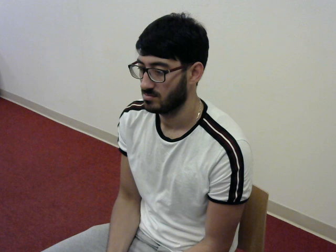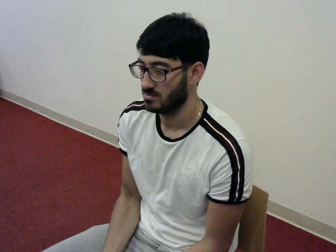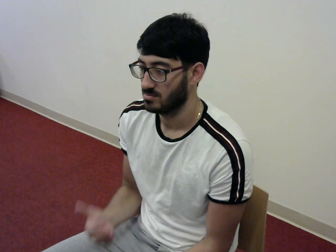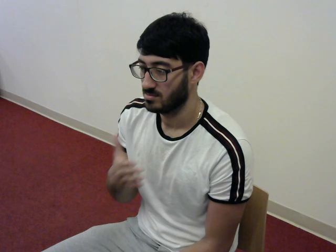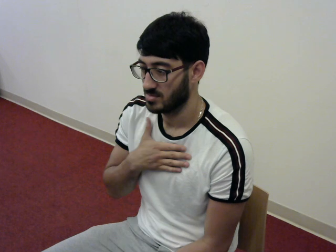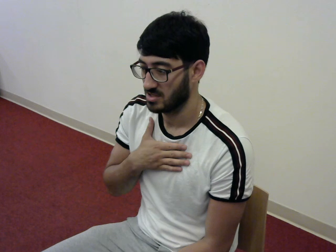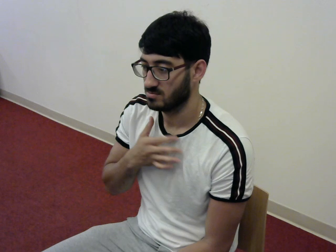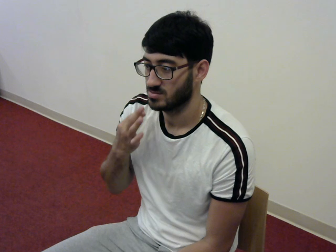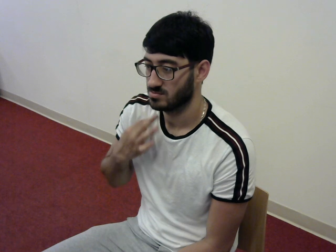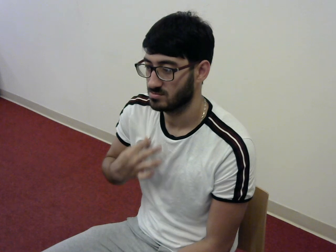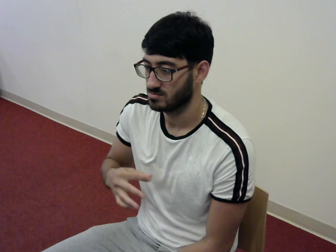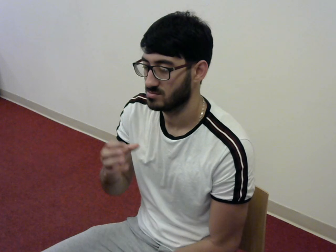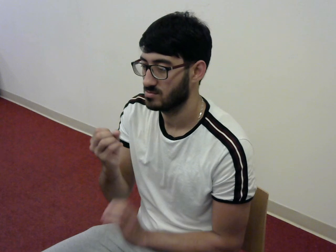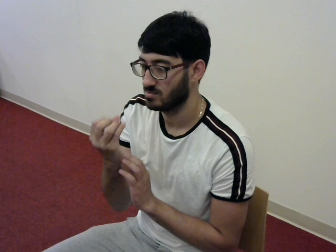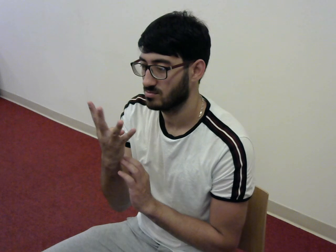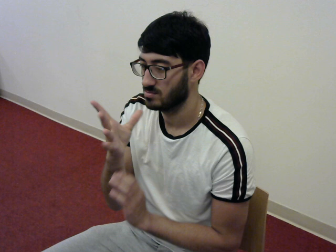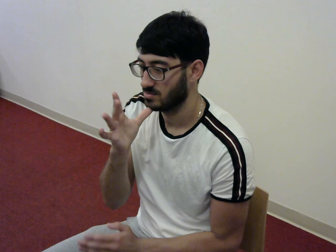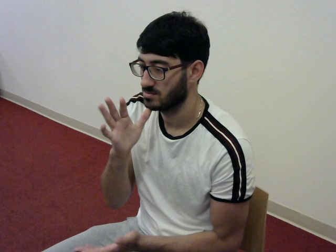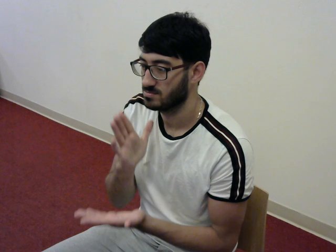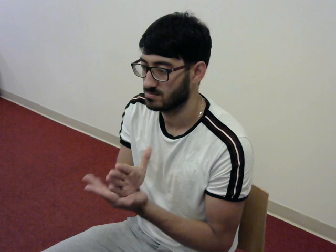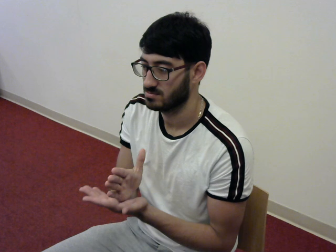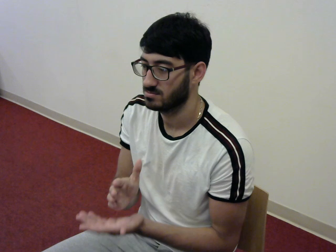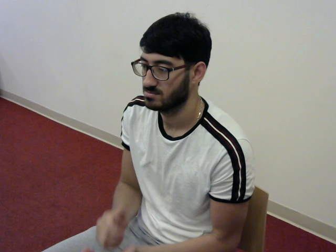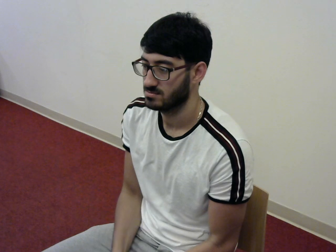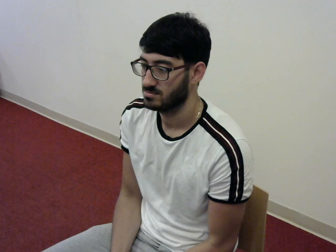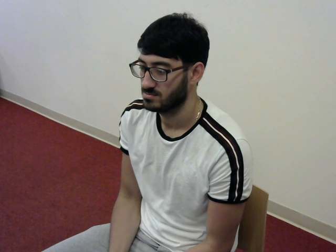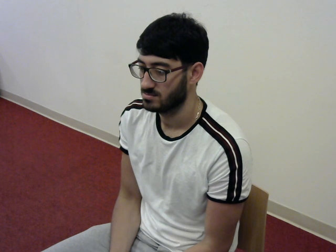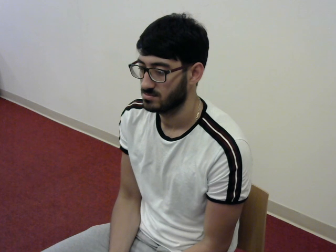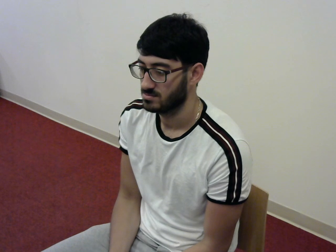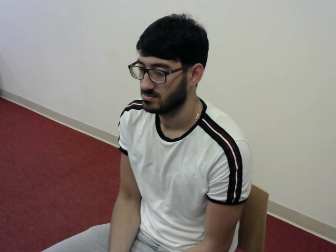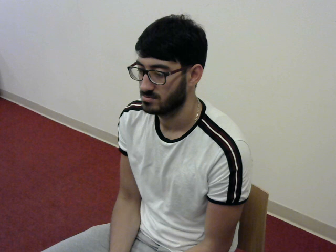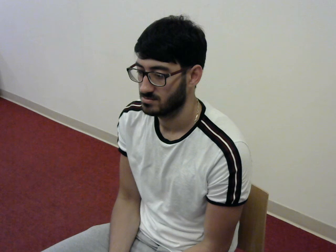Mənim oğlumun 14 yaşı var